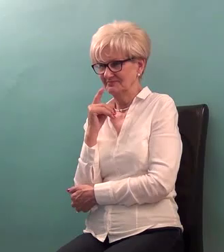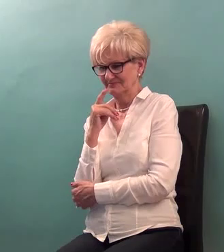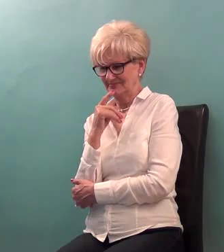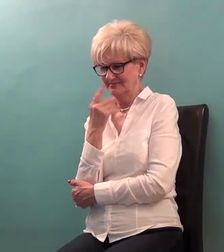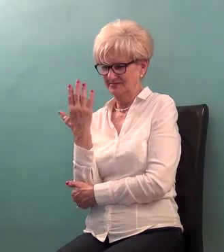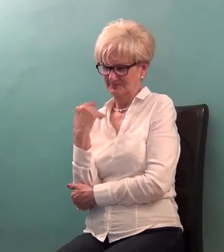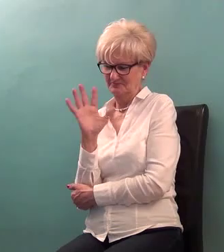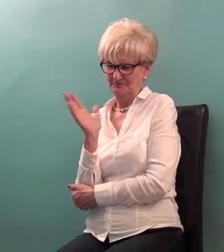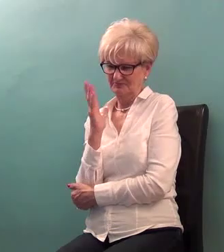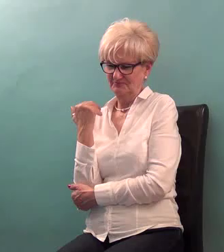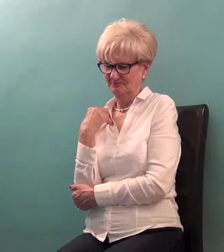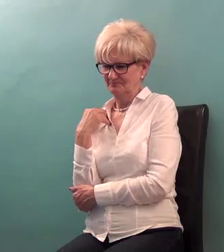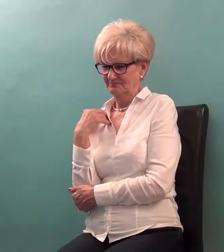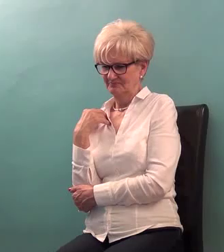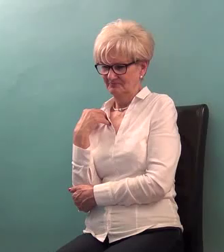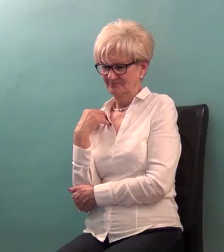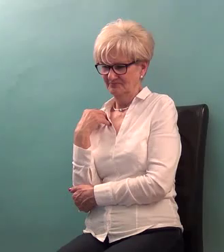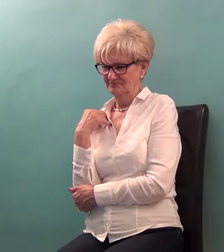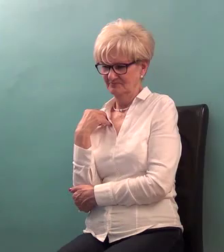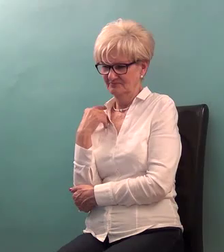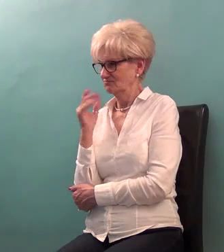Nie, nie wiem.